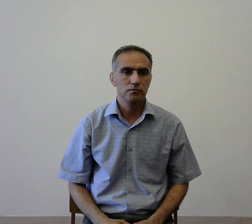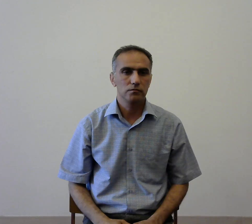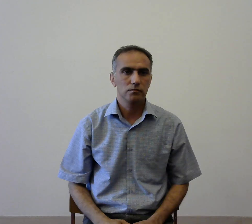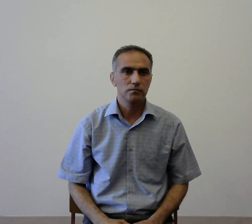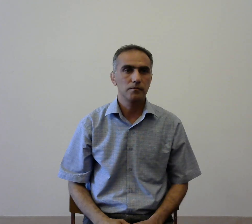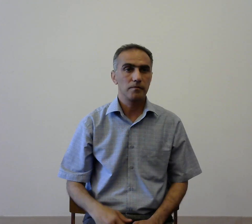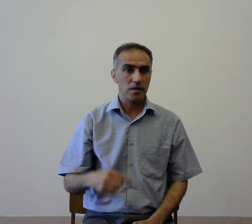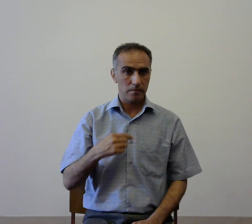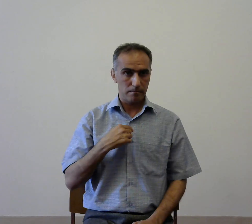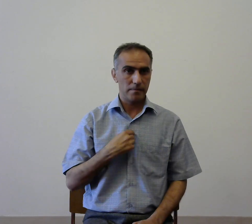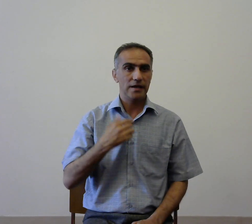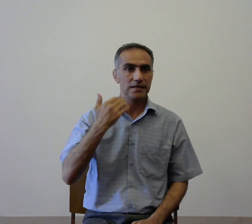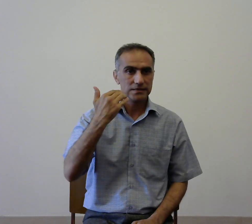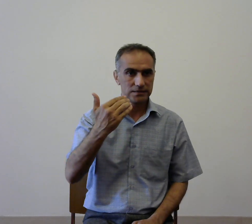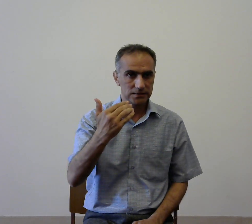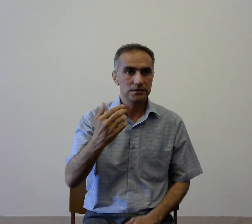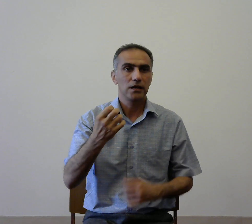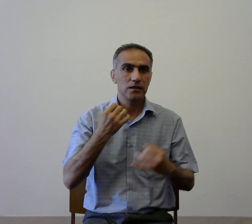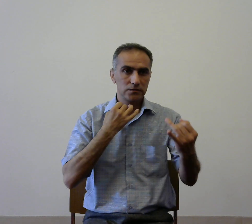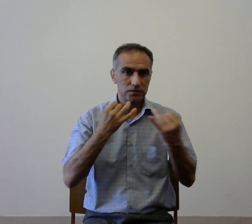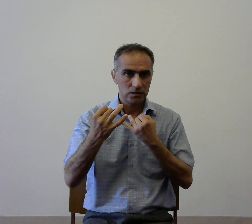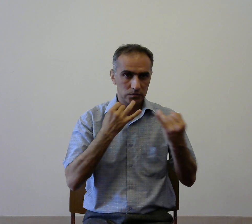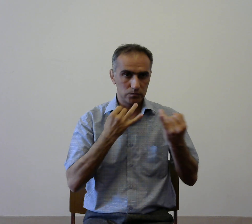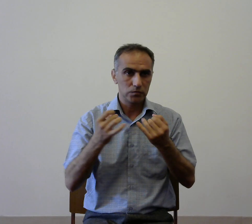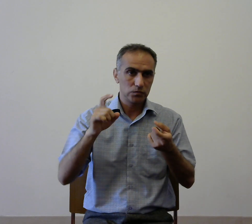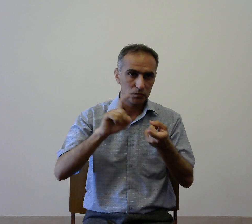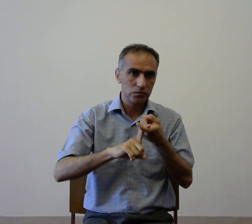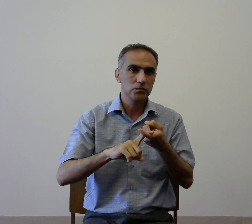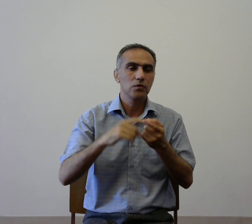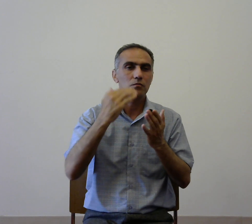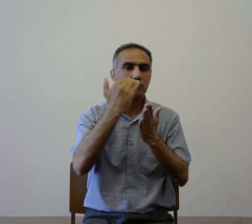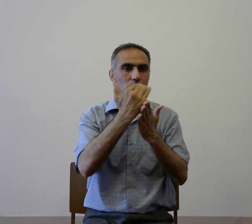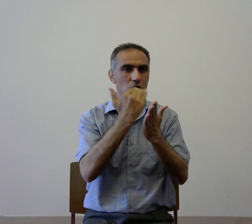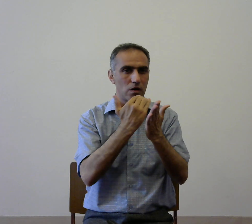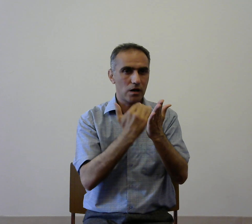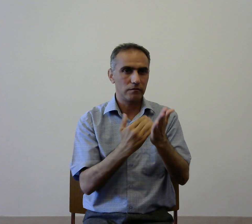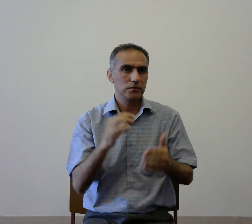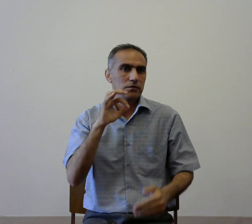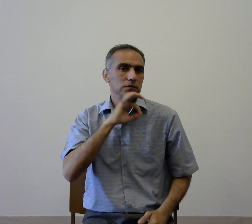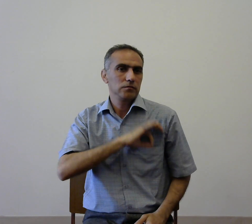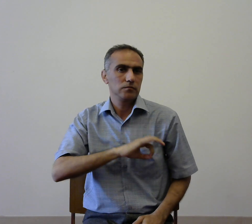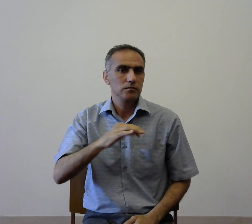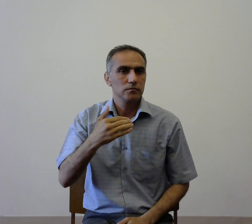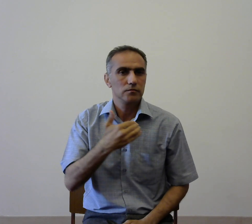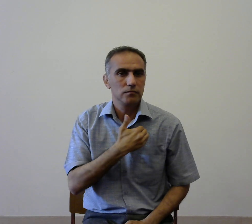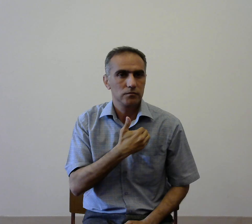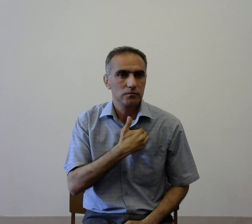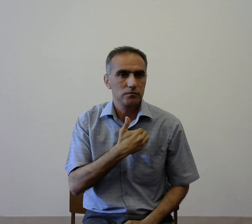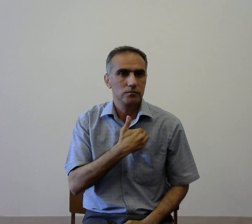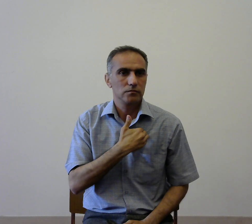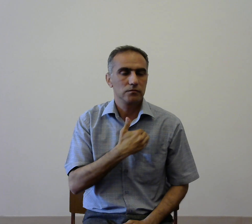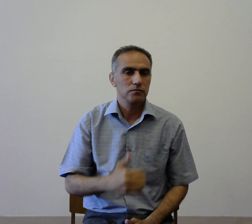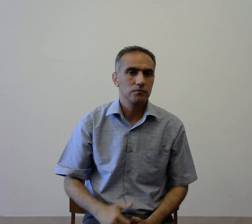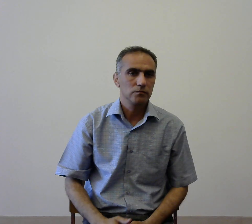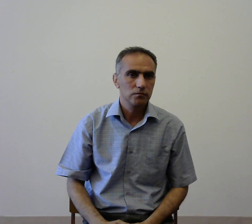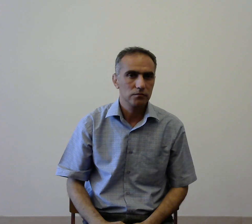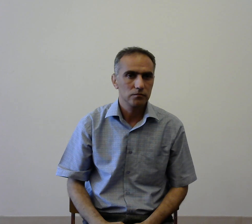Mən sizinlə danışmaq üçün proqramdan istifadə edə bilərəm